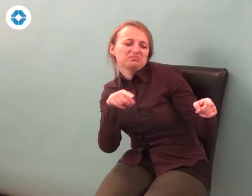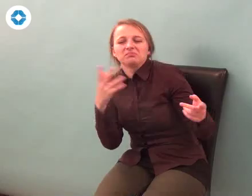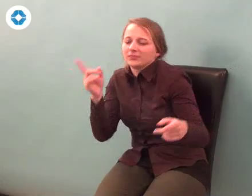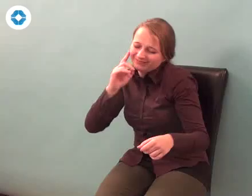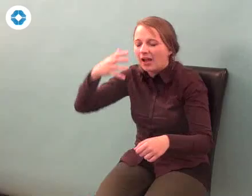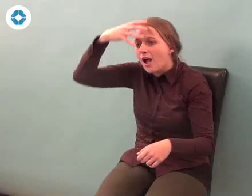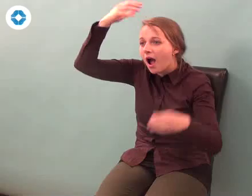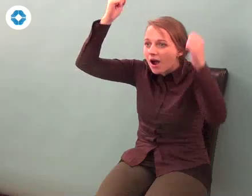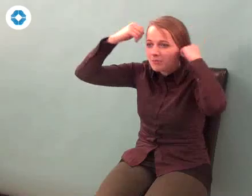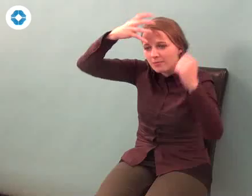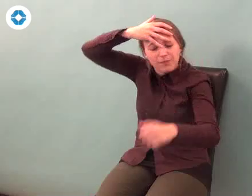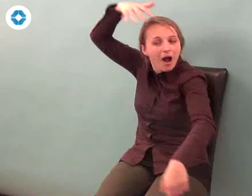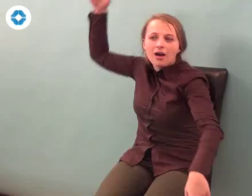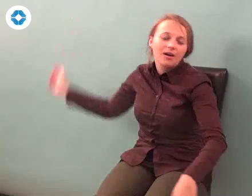Chłopakowi spada z głowy kapelusz.